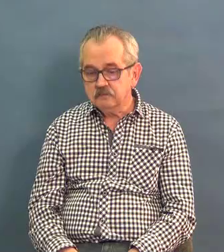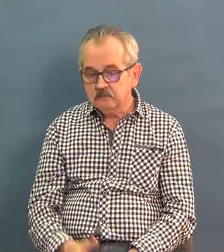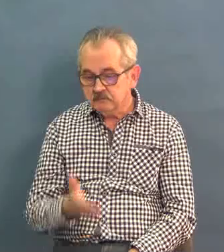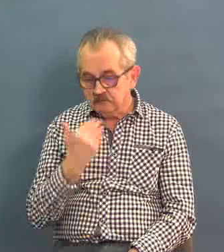Nie mam.